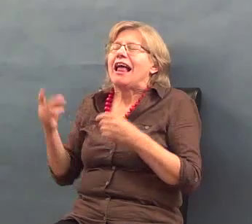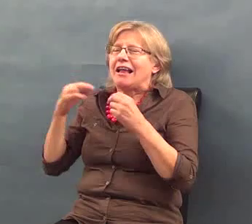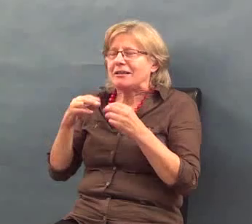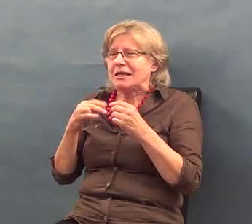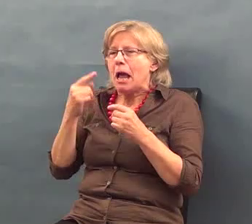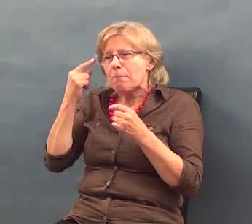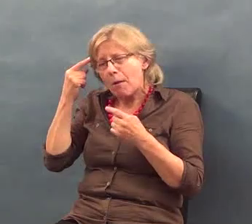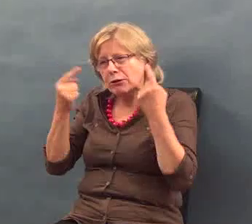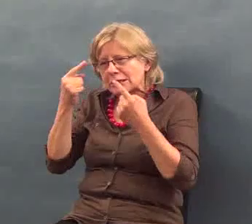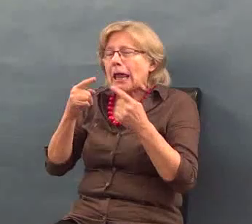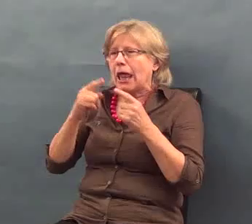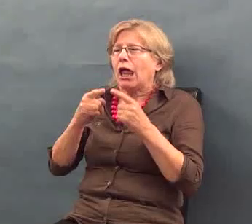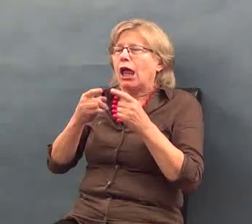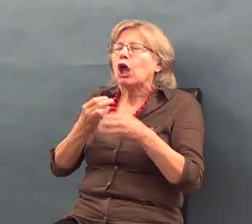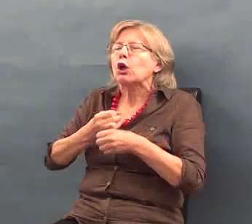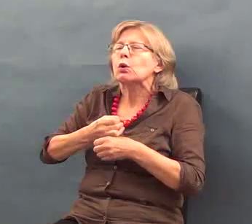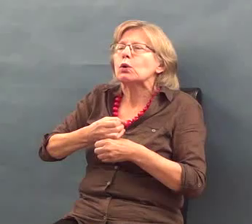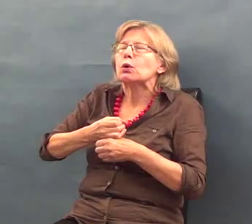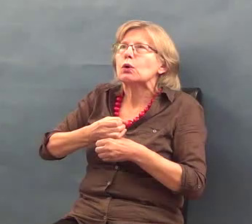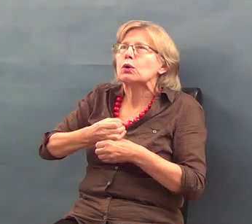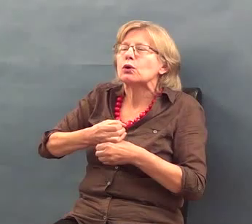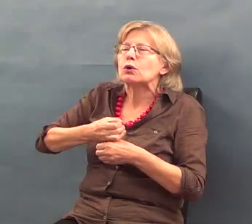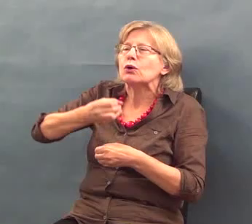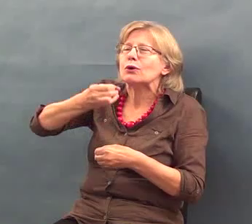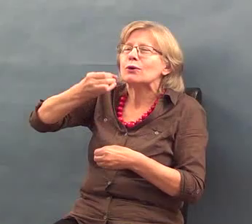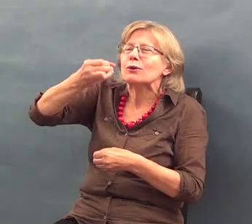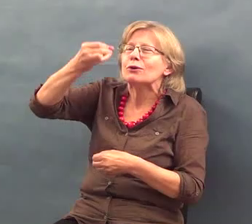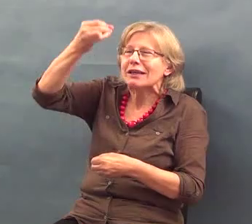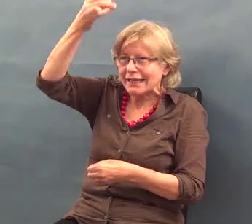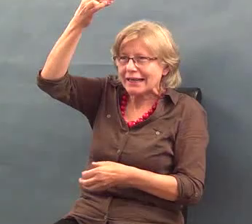Pomyślał i podszedł do rury.